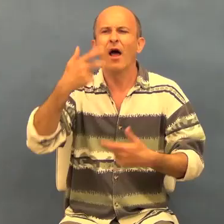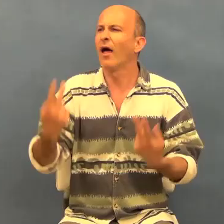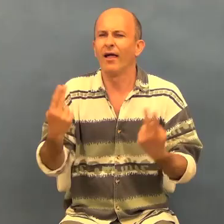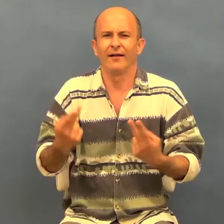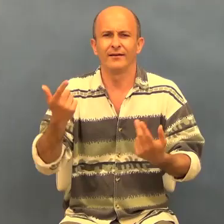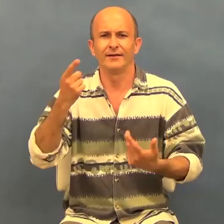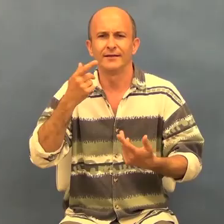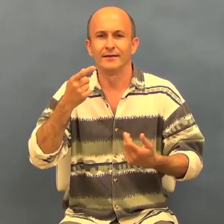Więc sam rozbija okna.